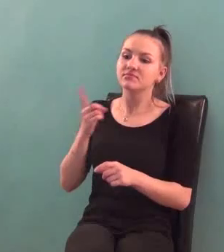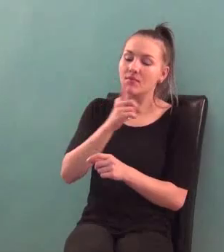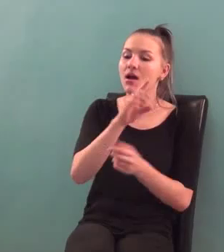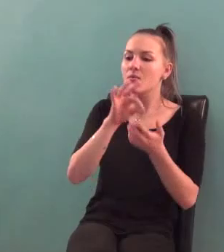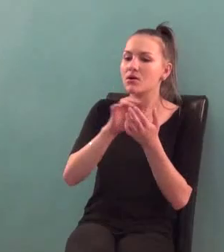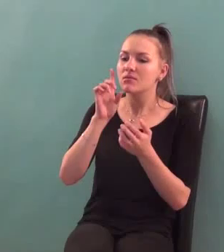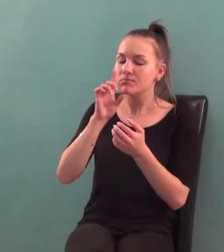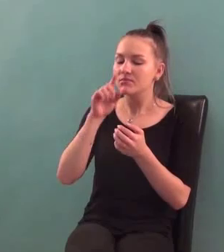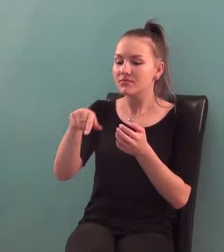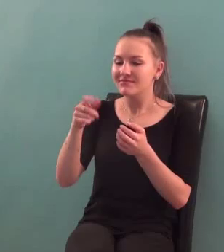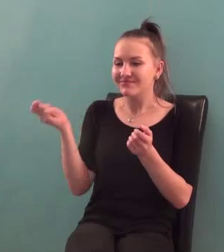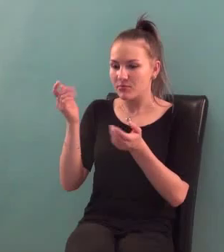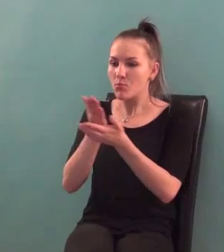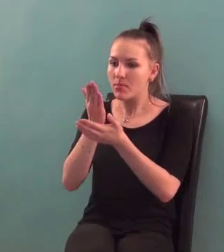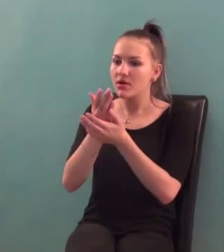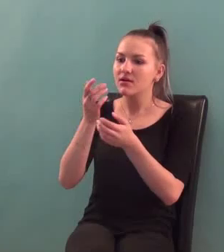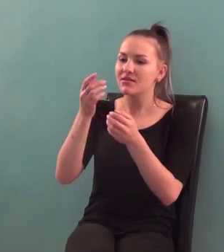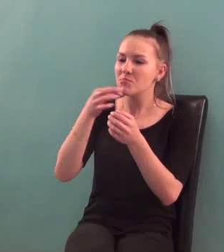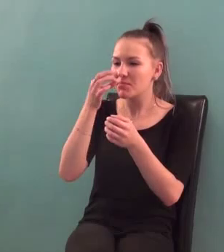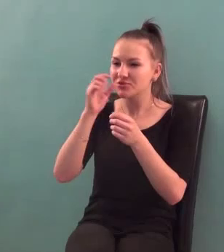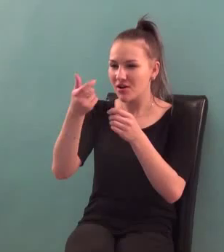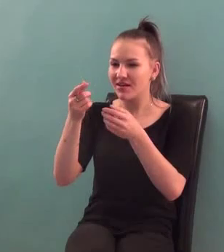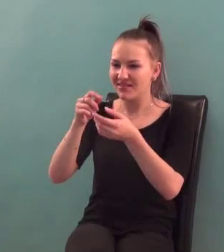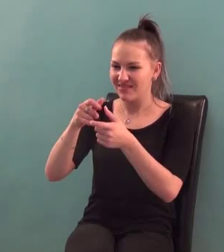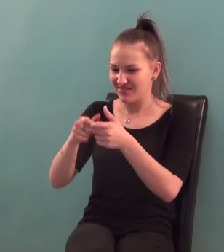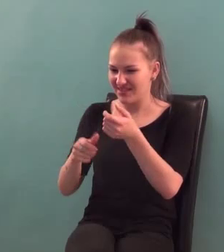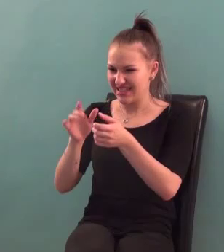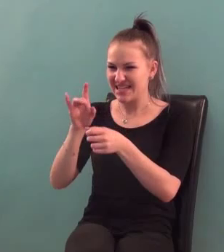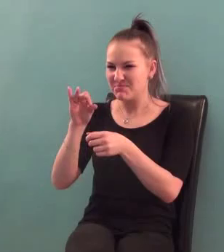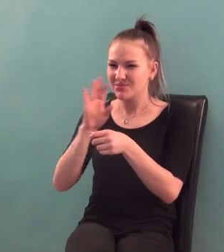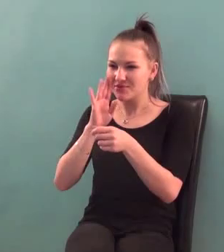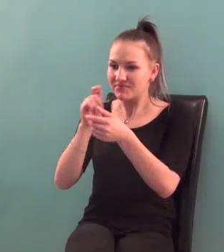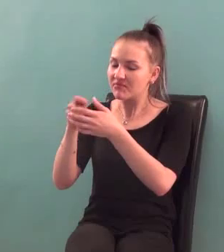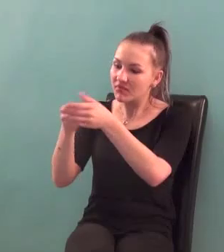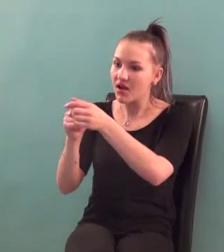Mężczyzna pomaga naprawić pękniętą szybę, używa czegoś podobnego do gipsu.